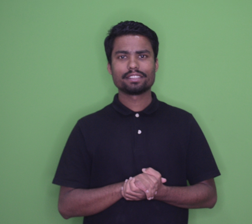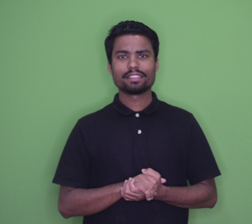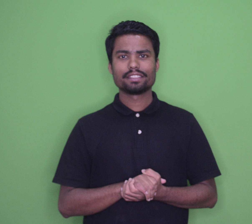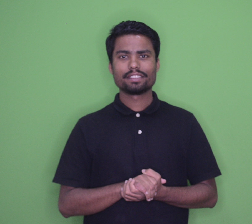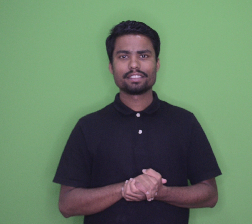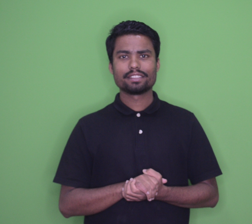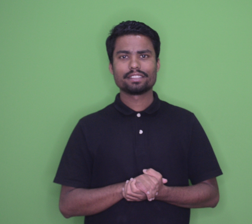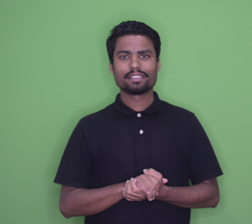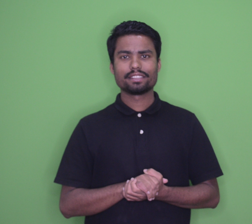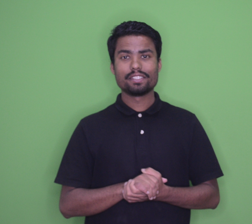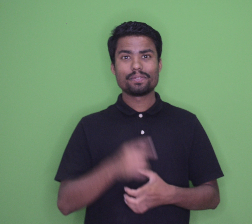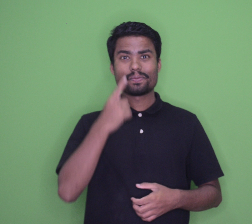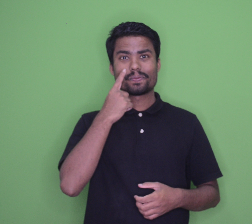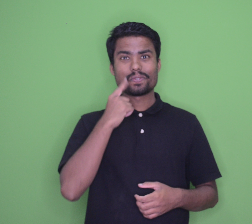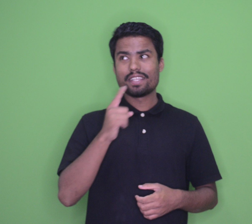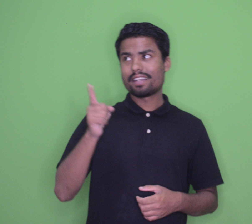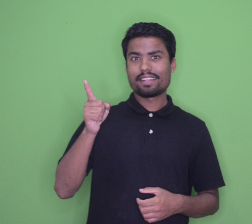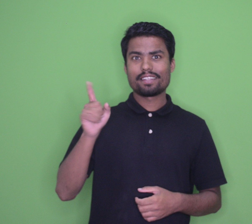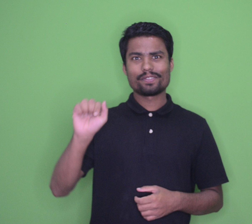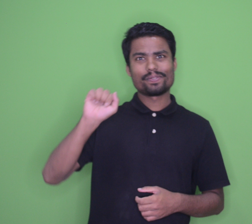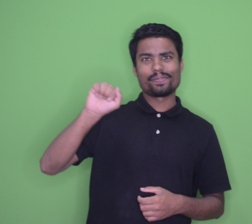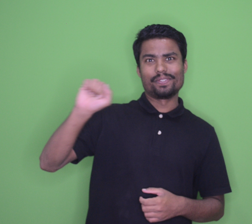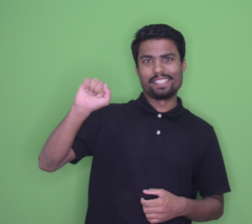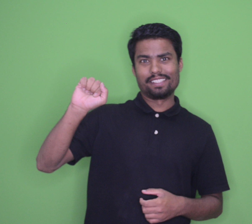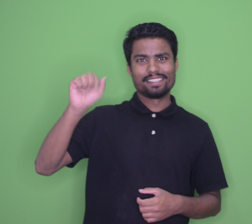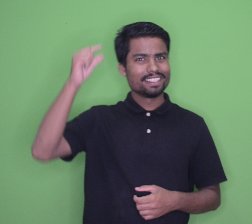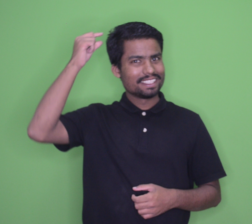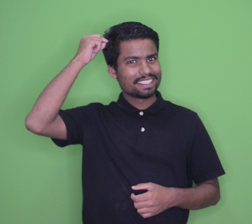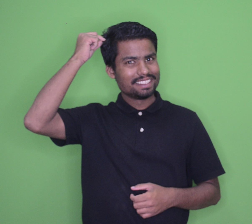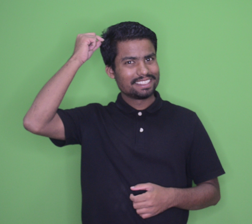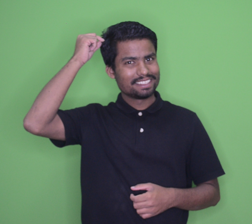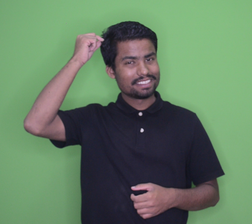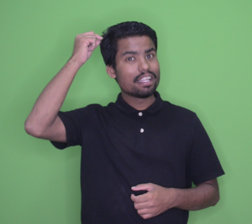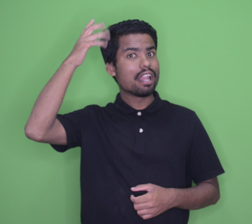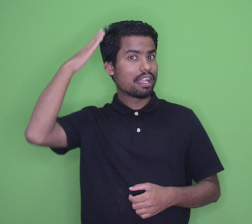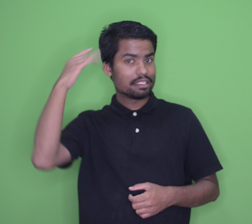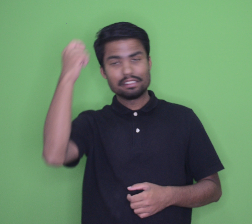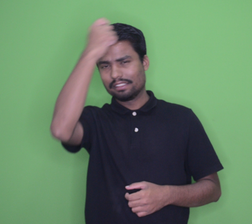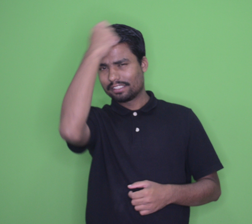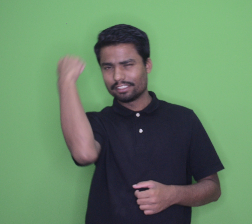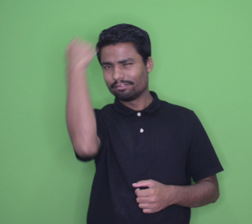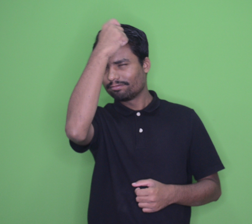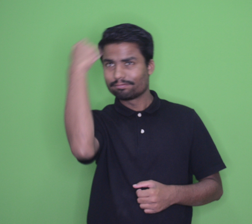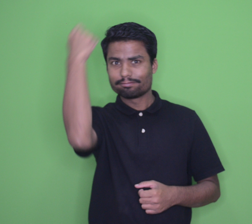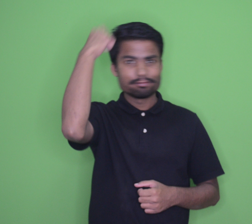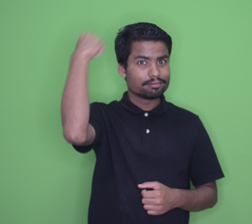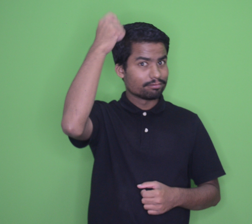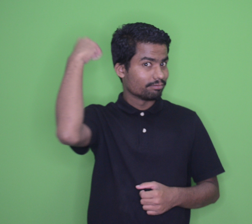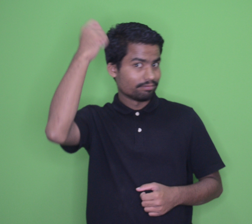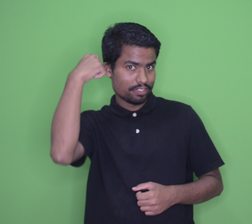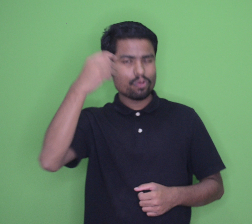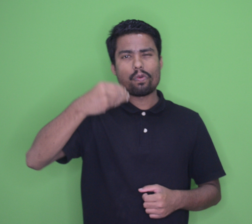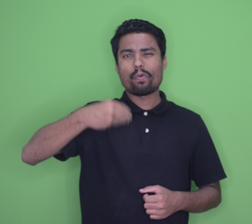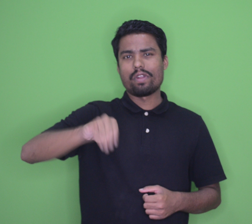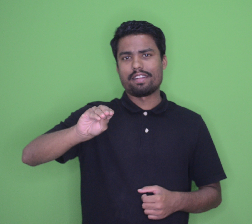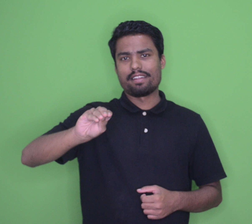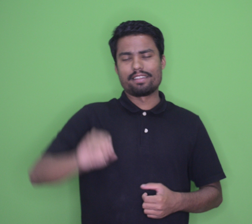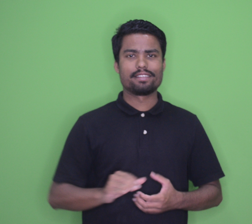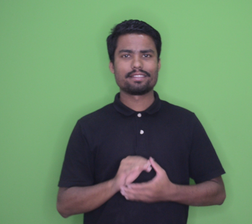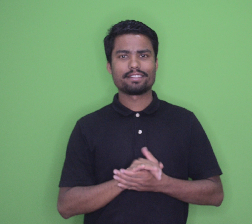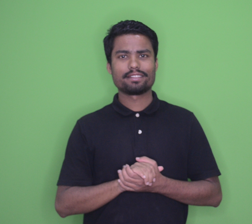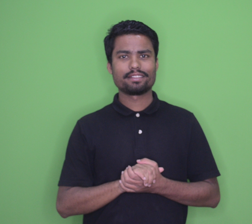he will comb his hair